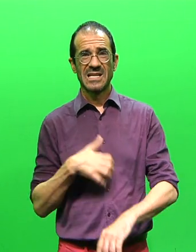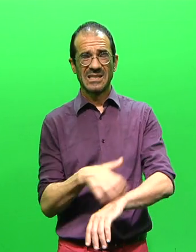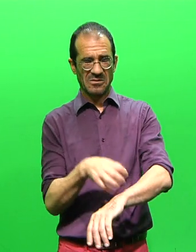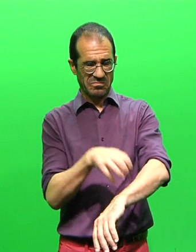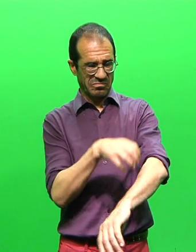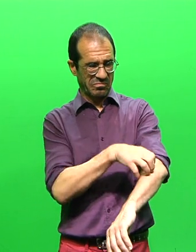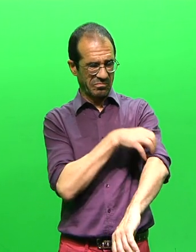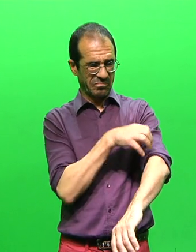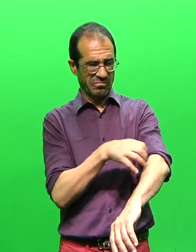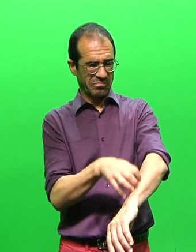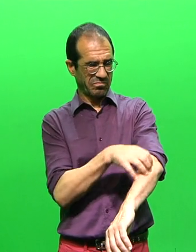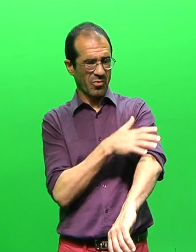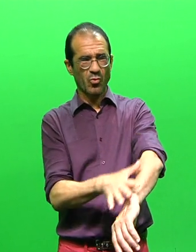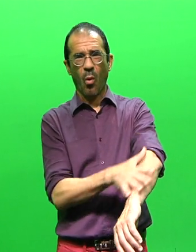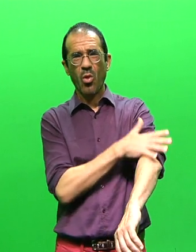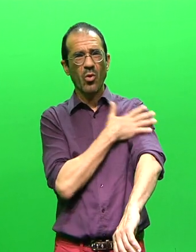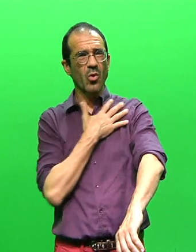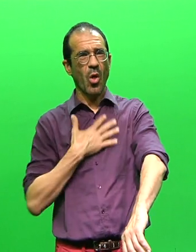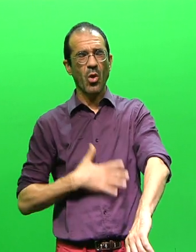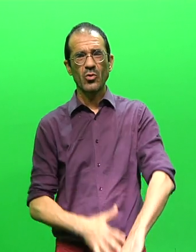Em pica la pell i tinc taques per tot el braç i el cos.